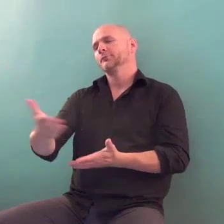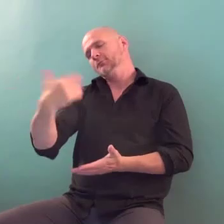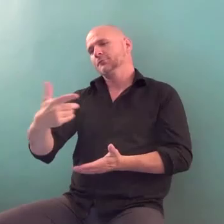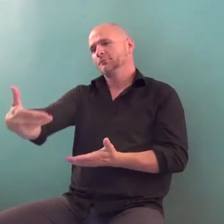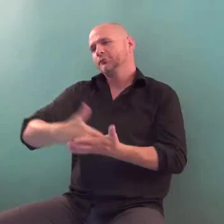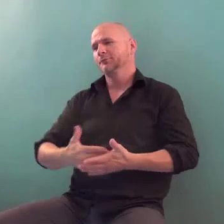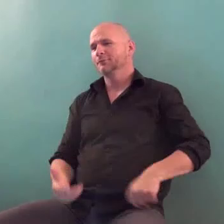Daj propozycję.